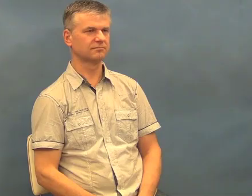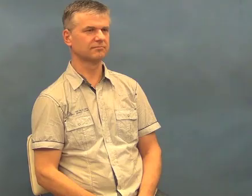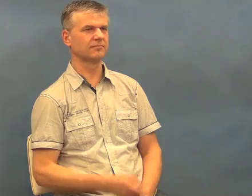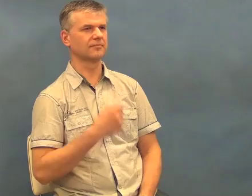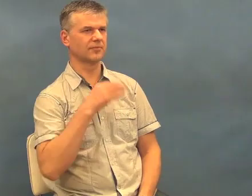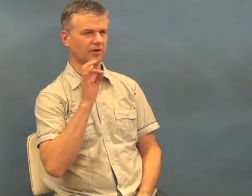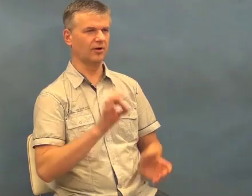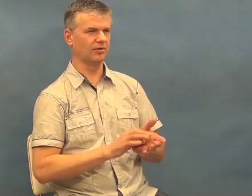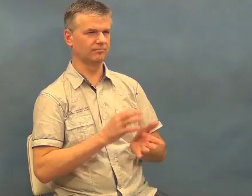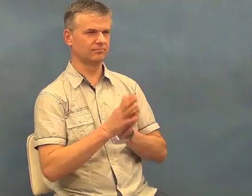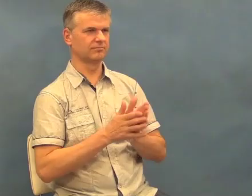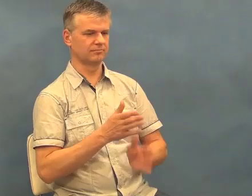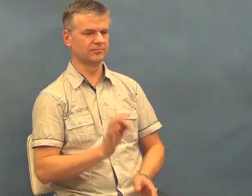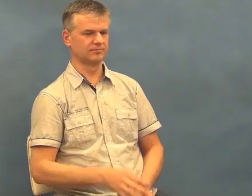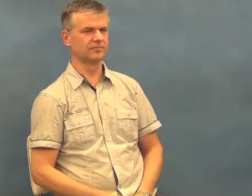Akurat ja migam, dobrze.